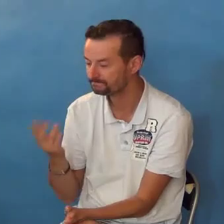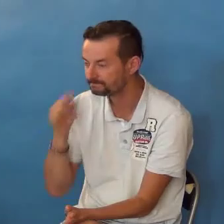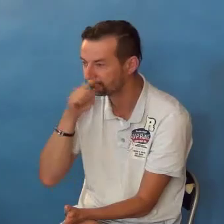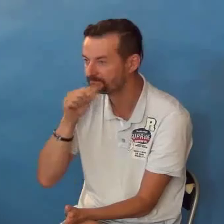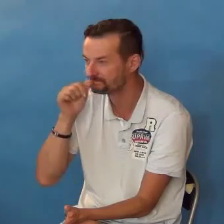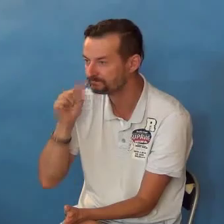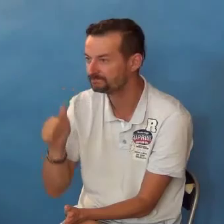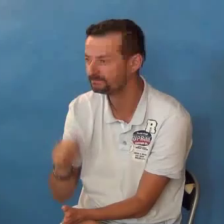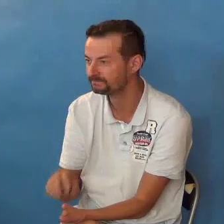Nie uda się, nie możesz.